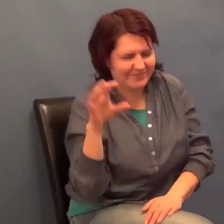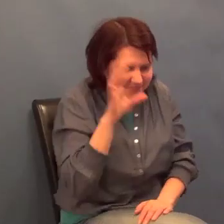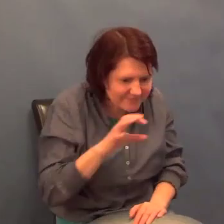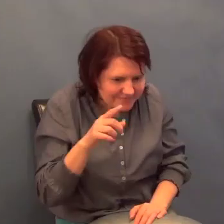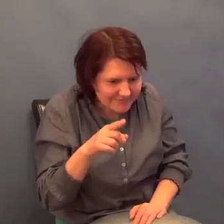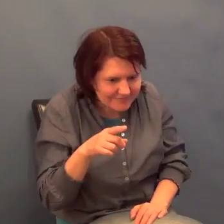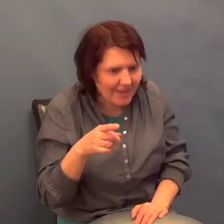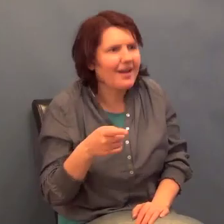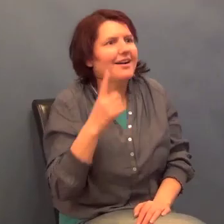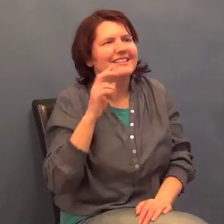Kot z trudem wspina się do góry.